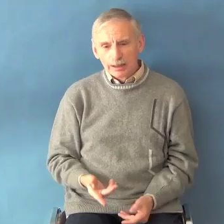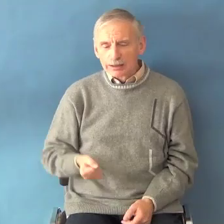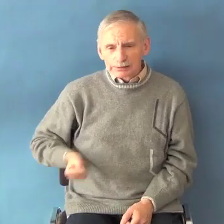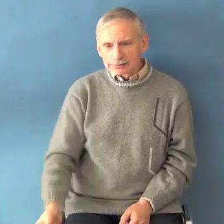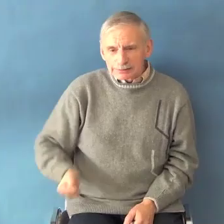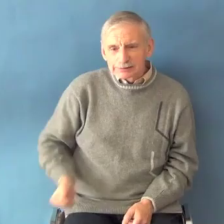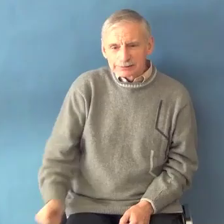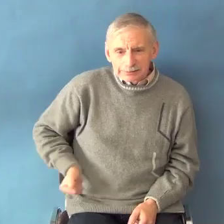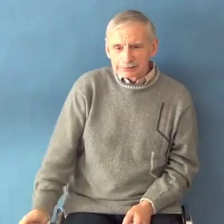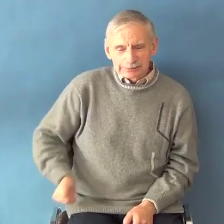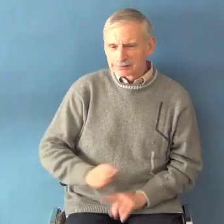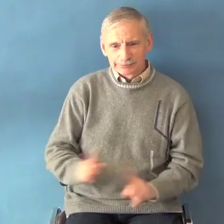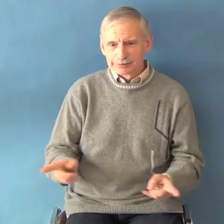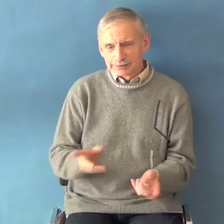Zakaz piłowania.